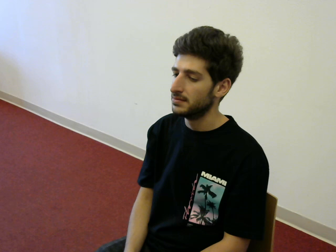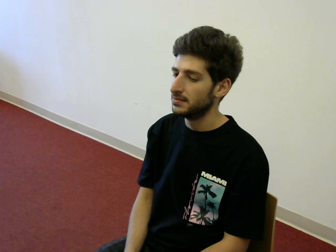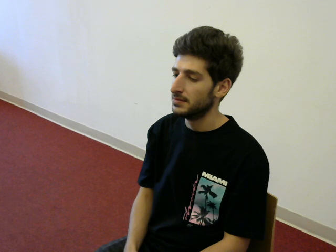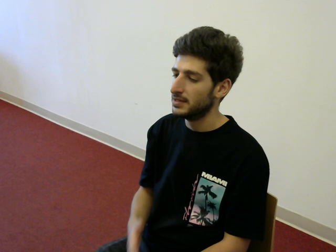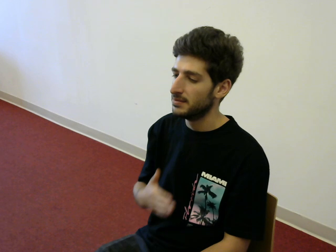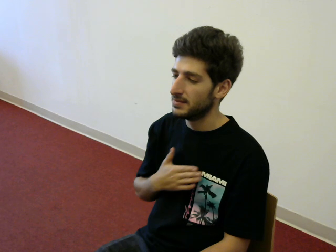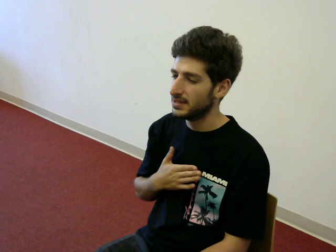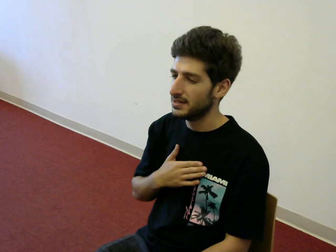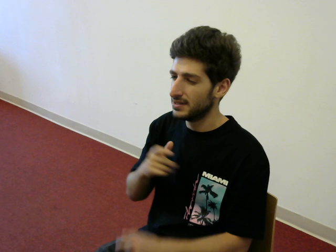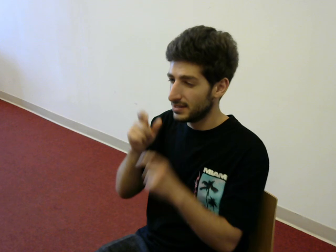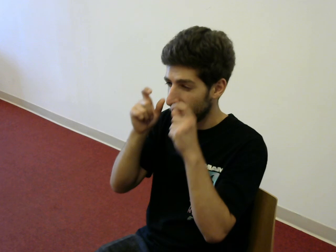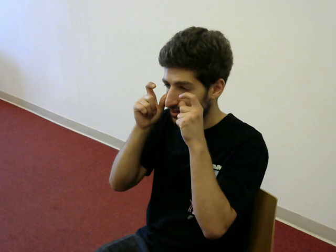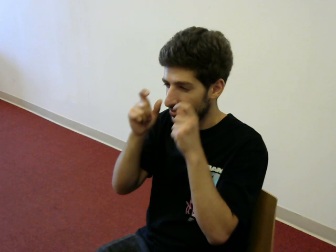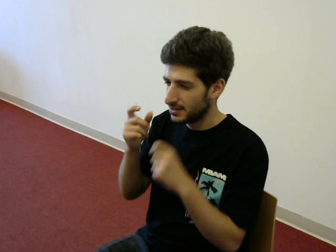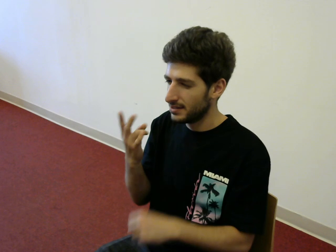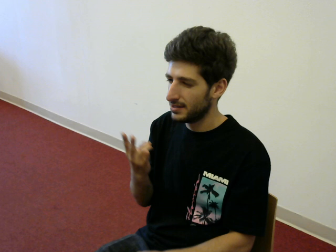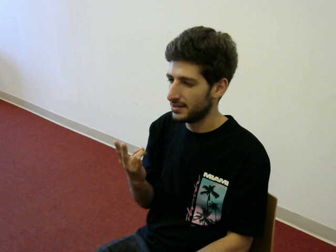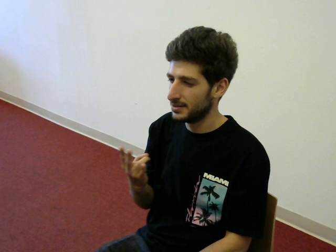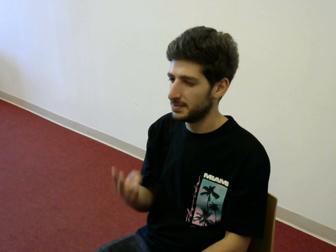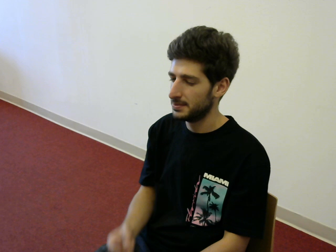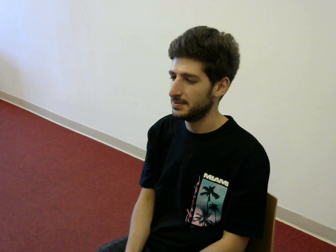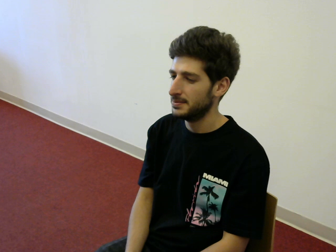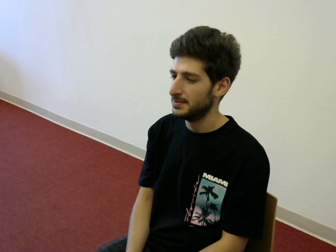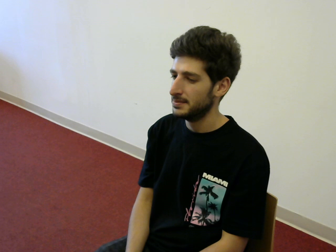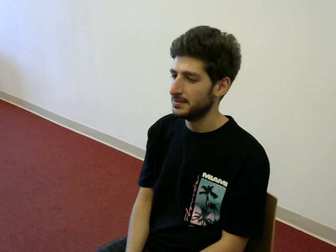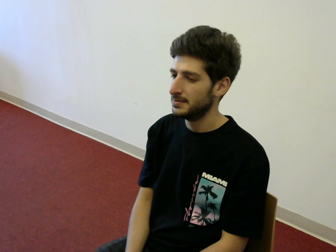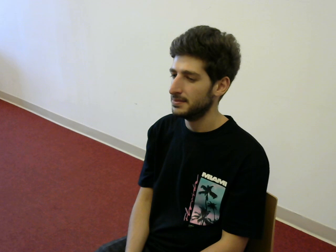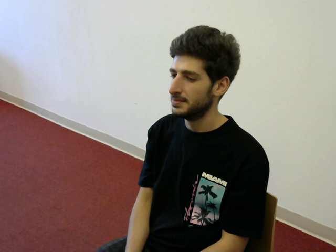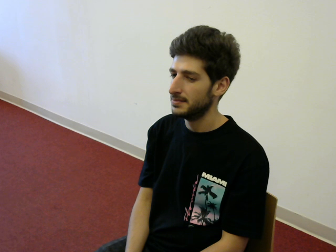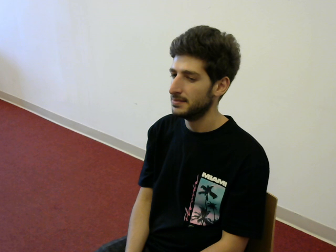Mənə eynək lazımdır